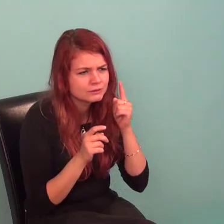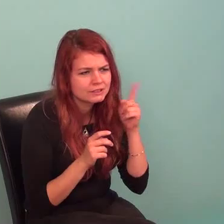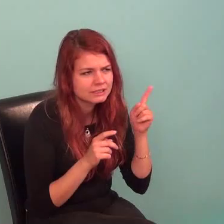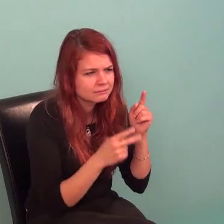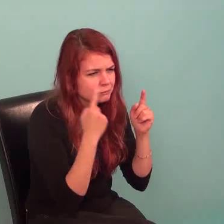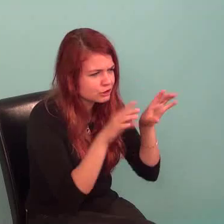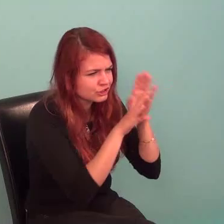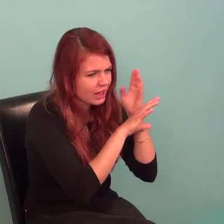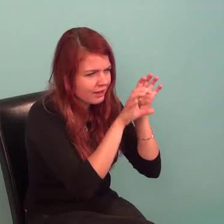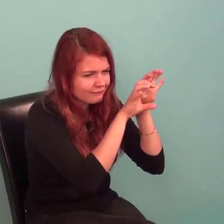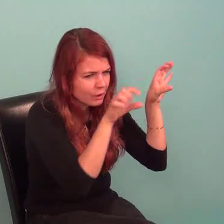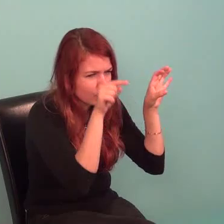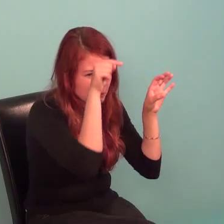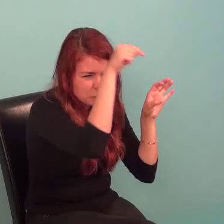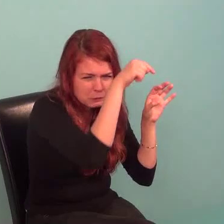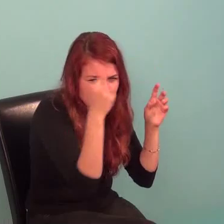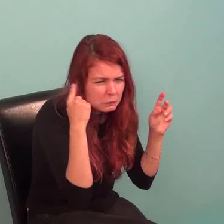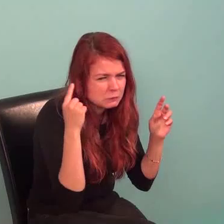Zauważa powalone drzewo i stamtąd dobiega ten dźwięk.